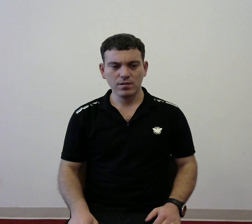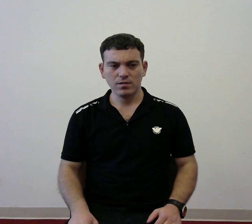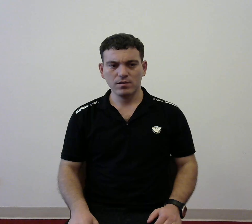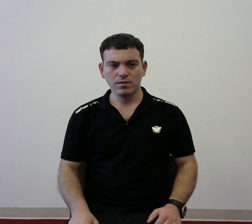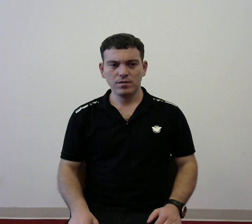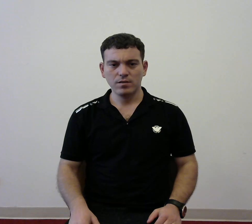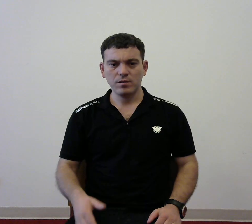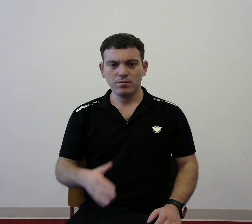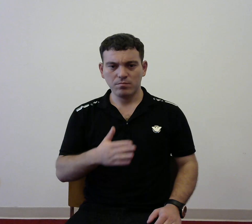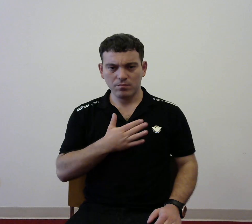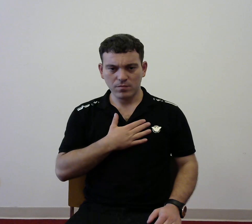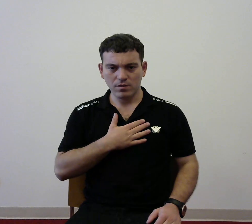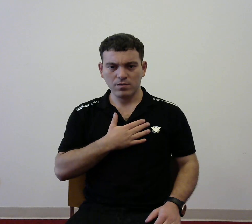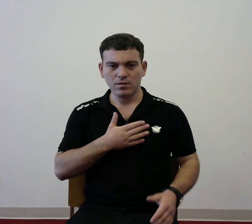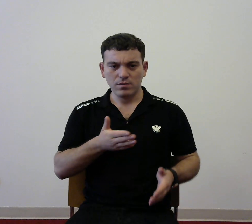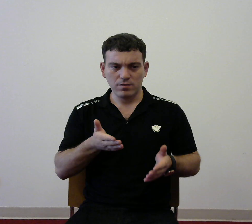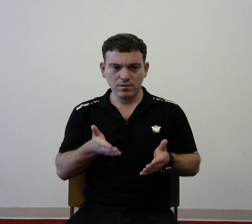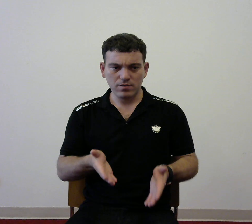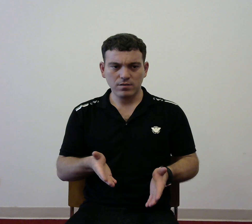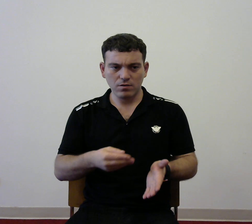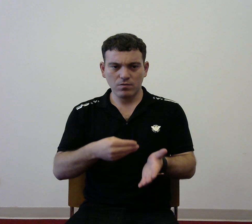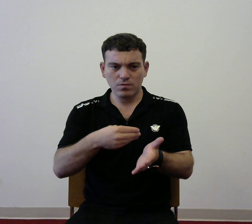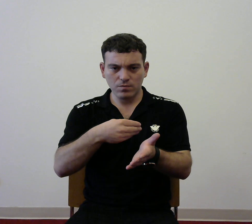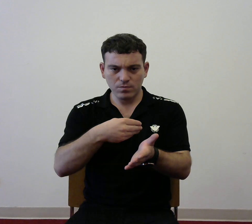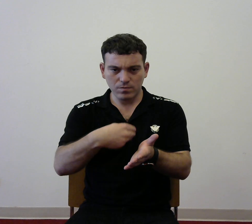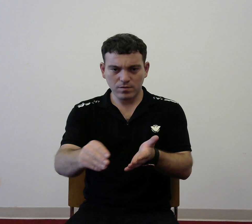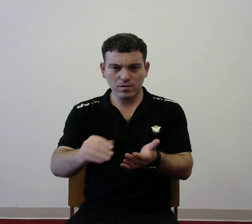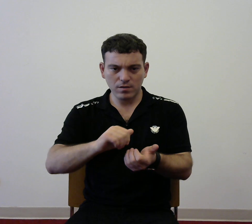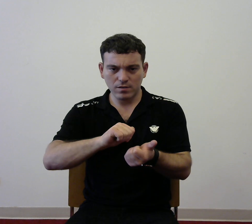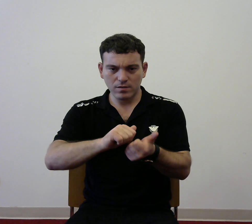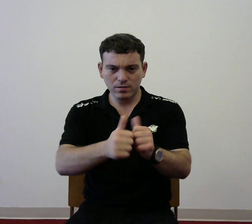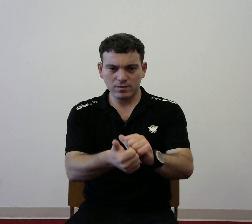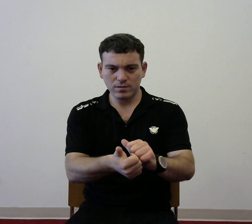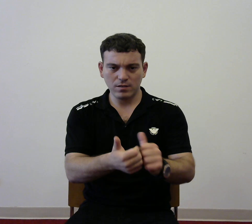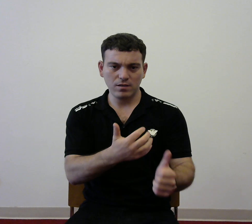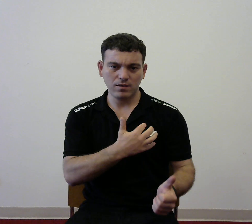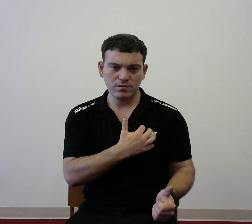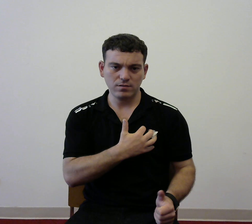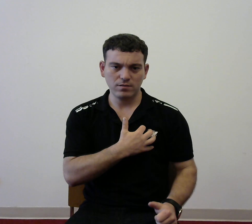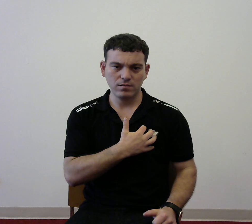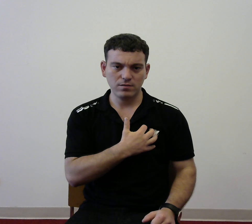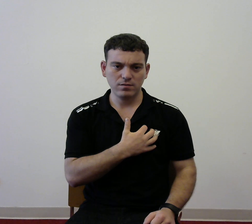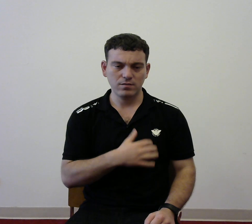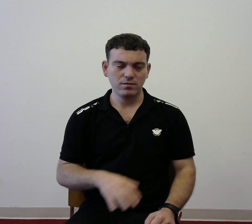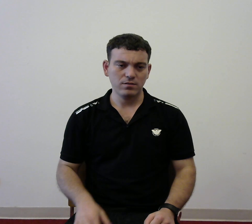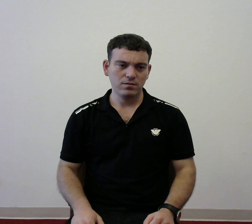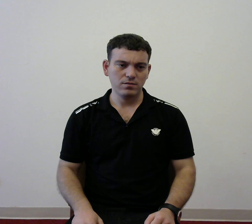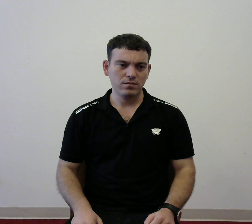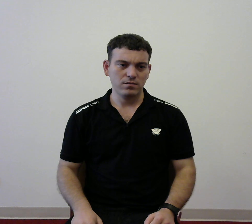Mən buradan aldıqlarımı dəyişmək istəyirəm